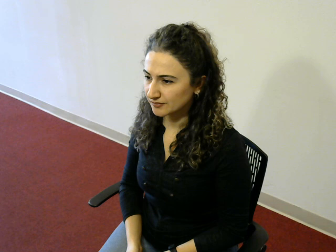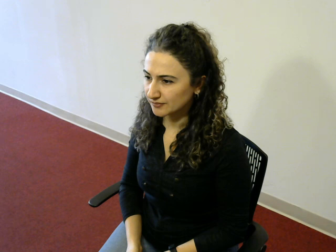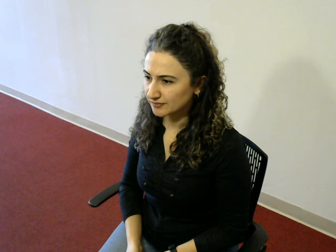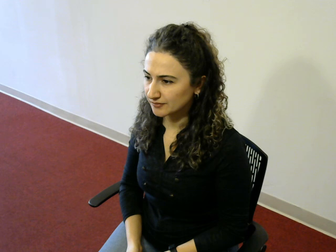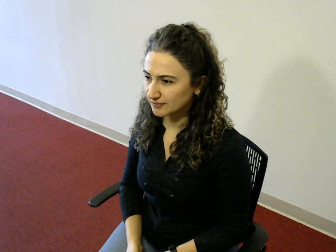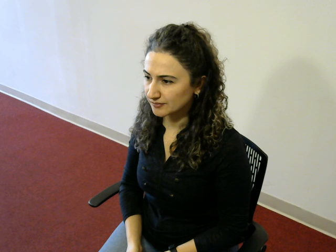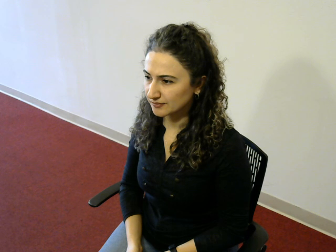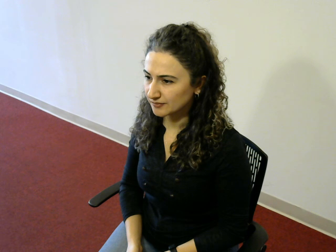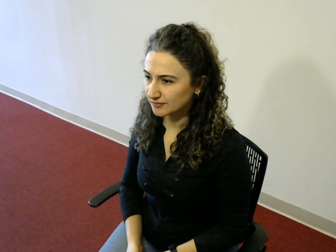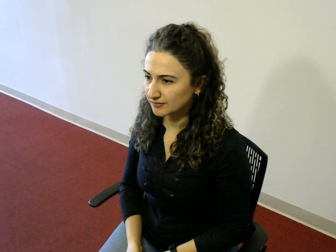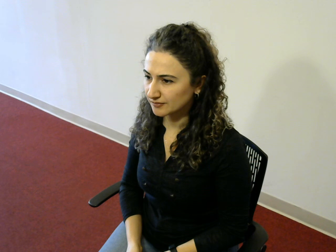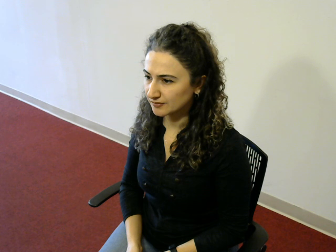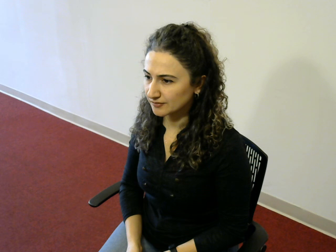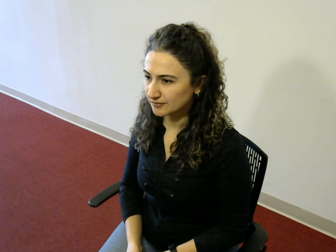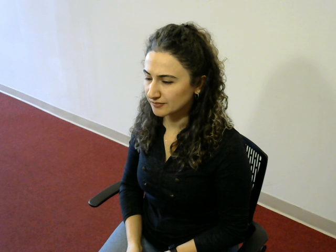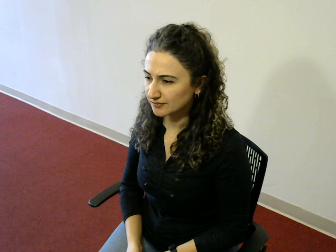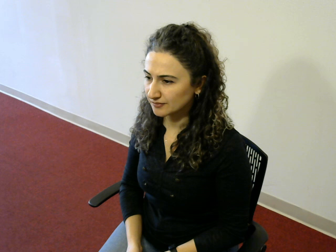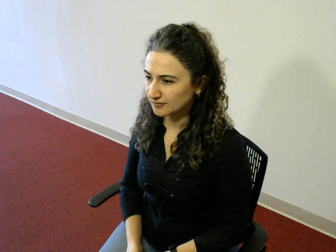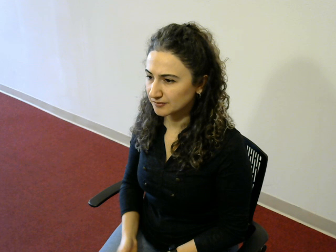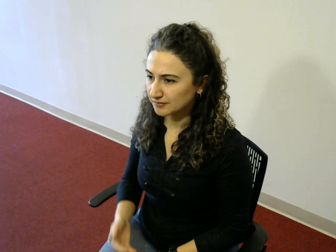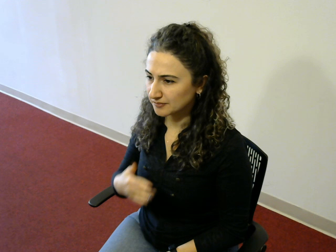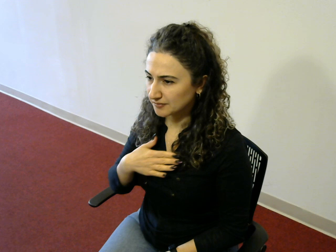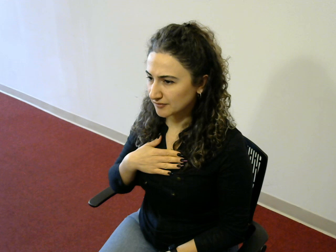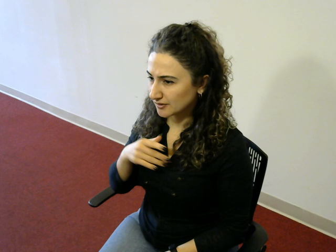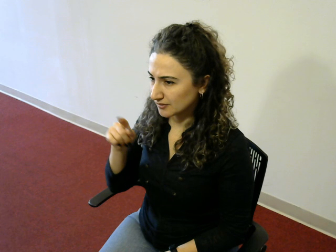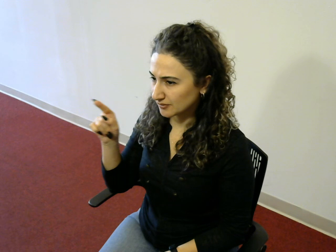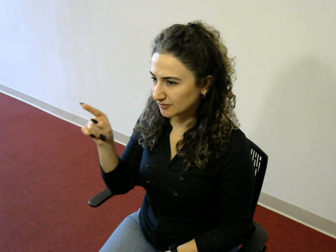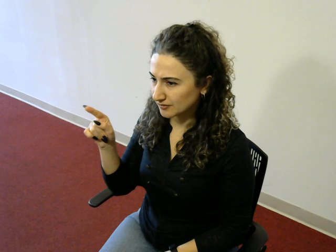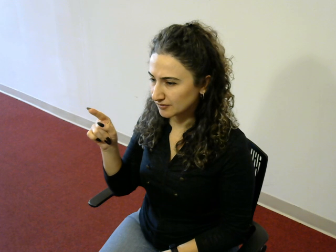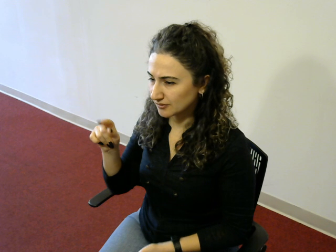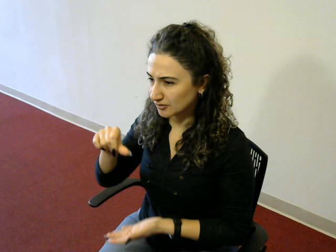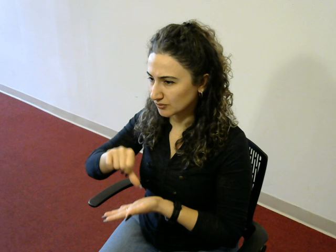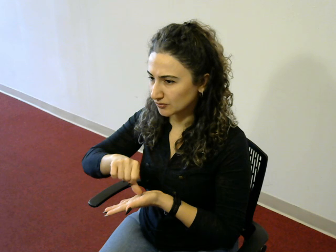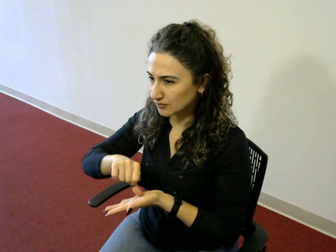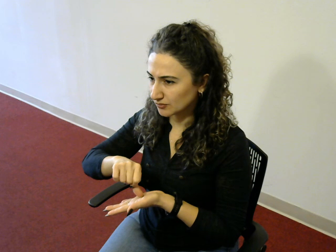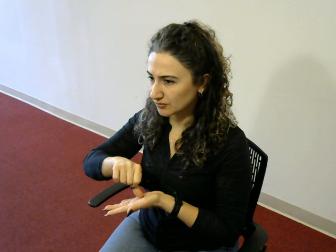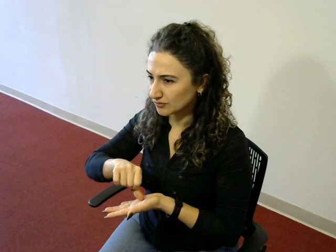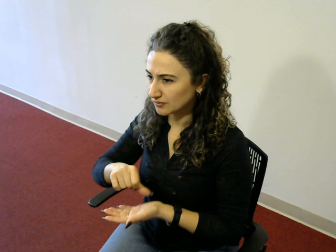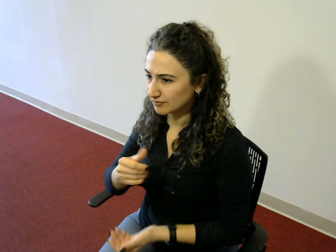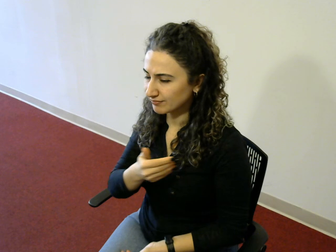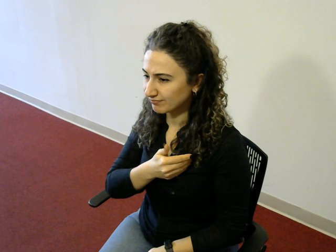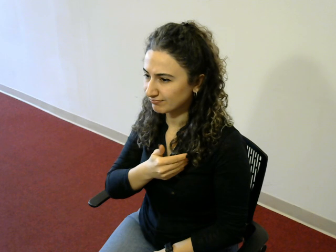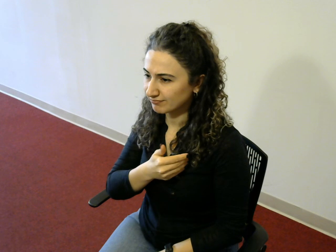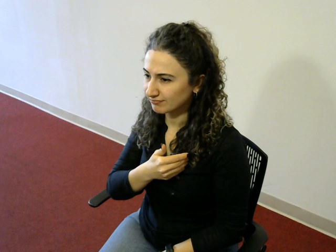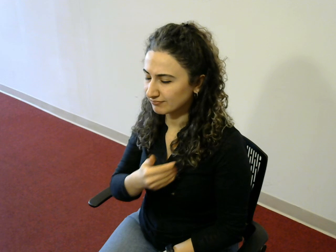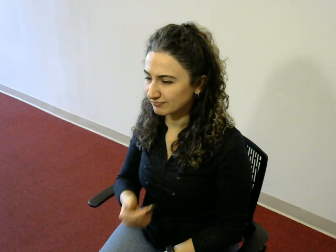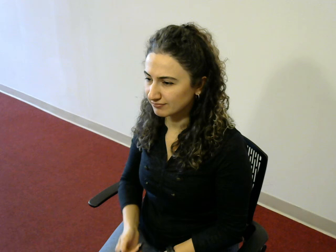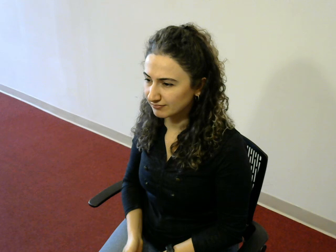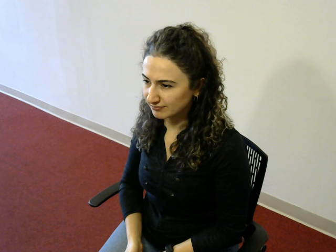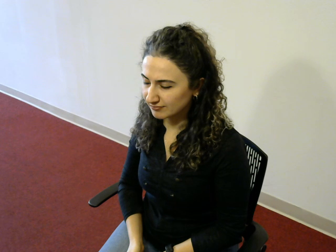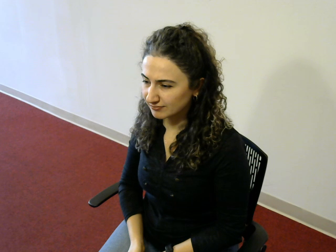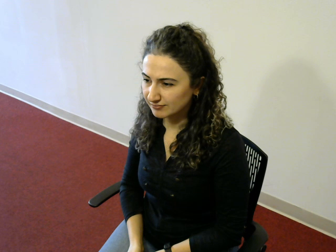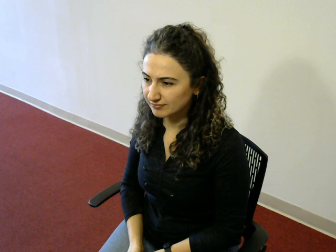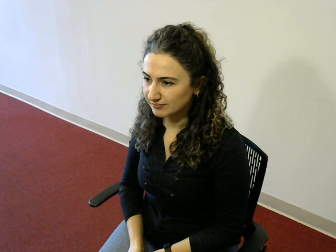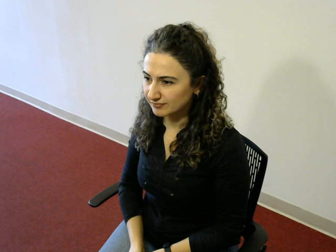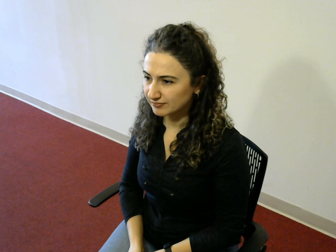Mən orda olmaq istəyərdim